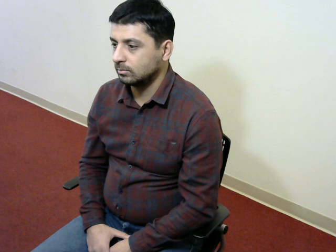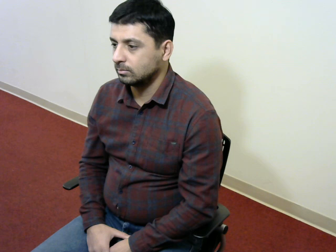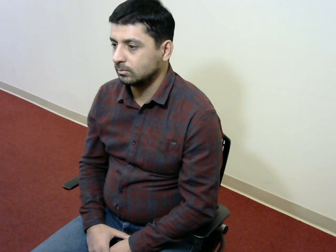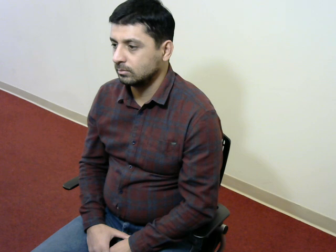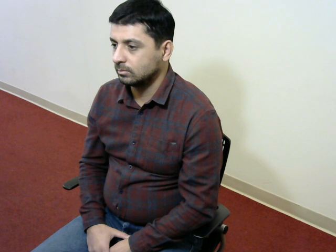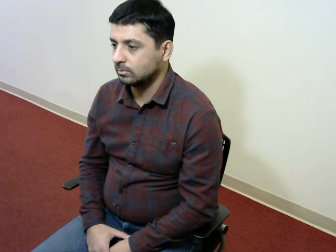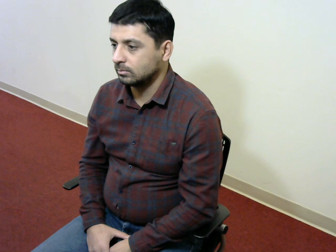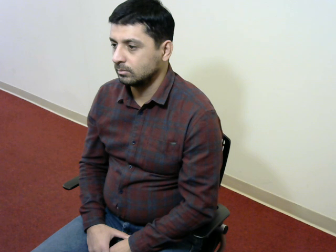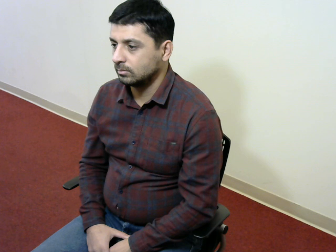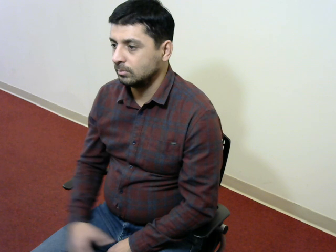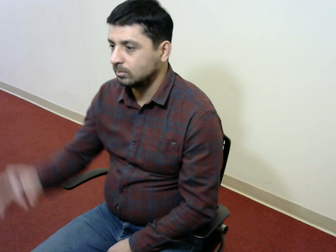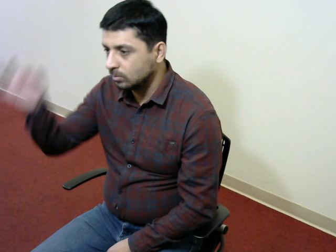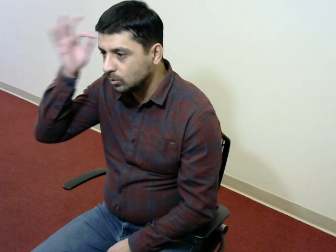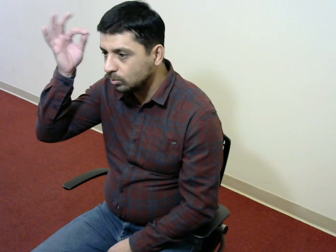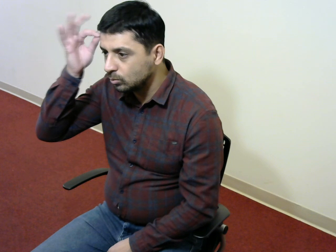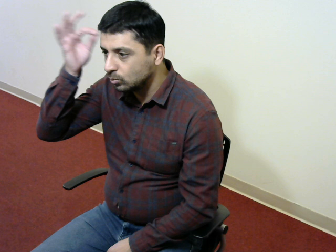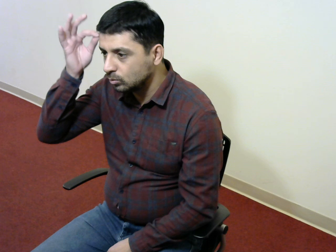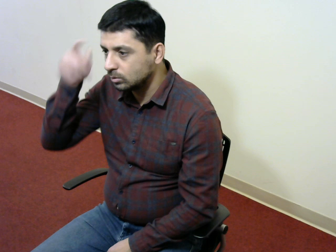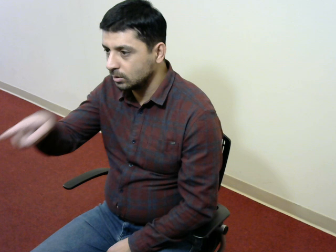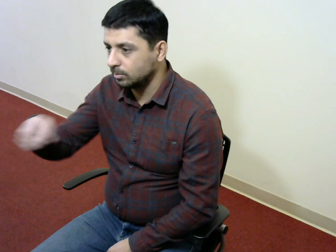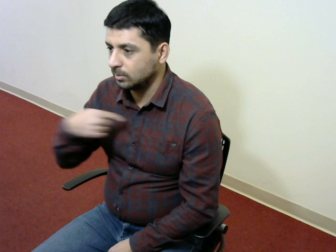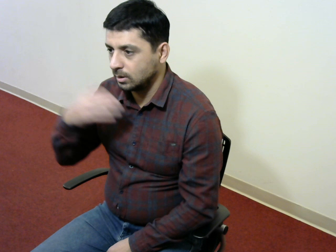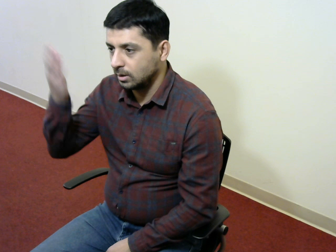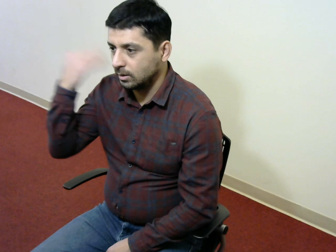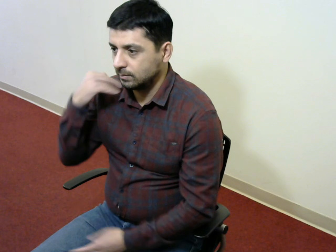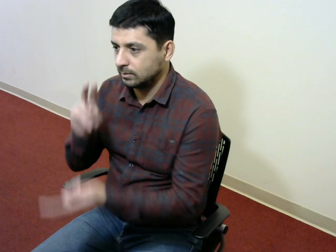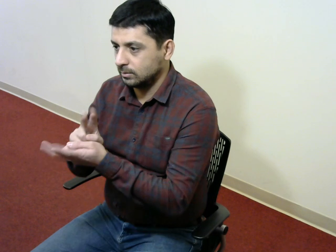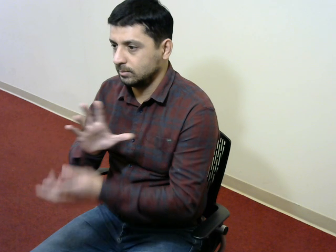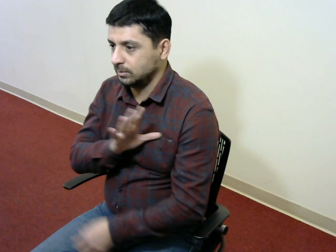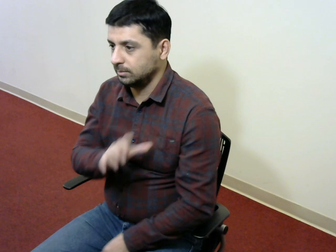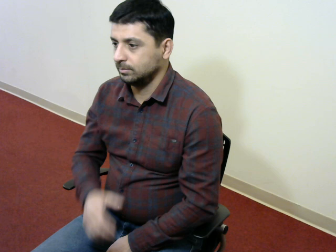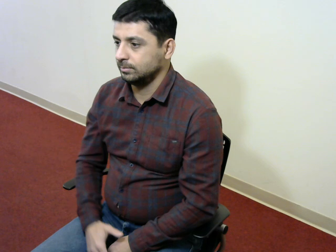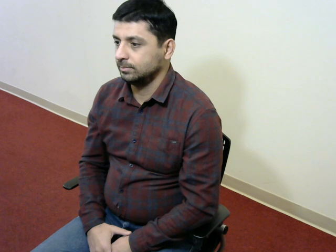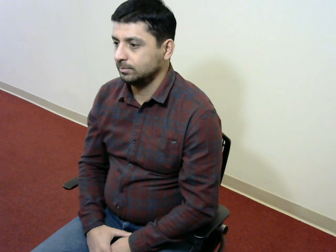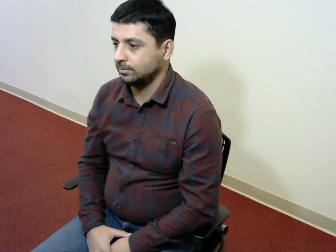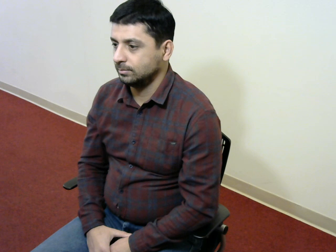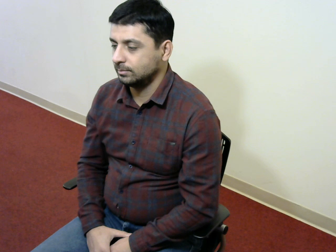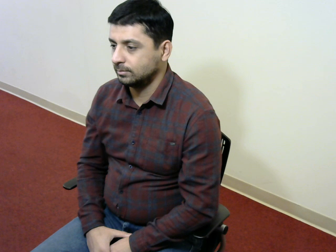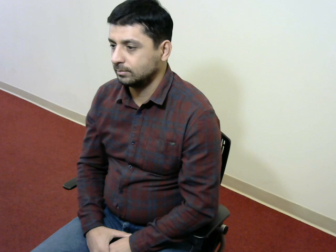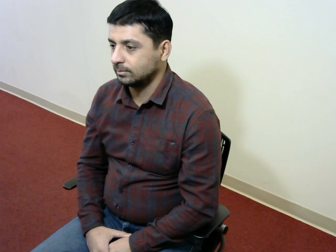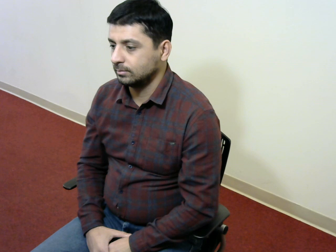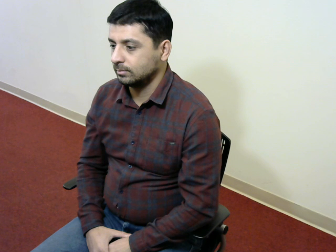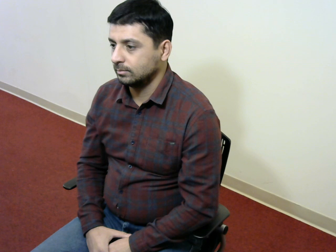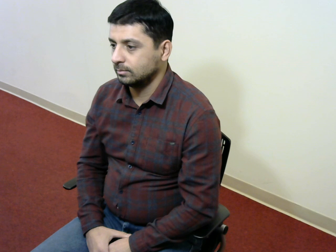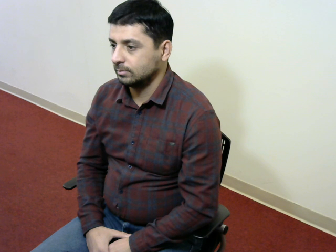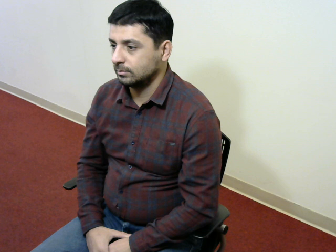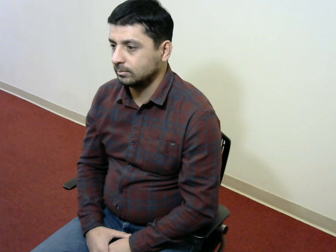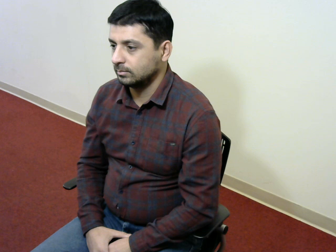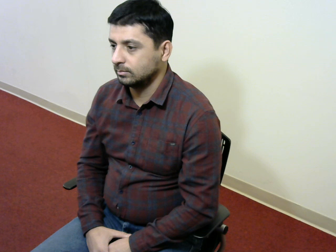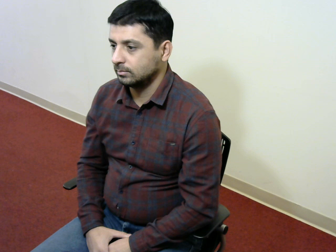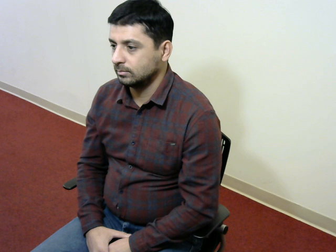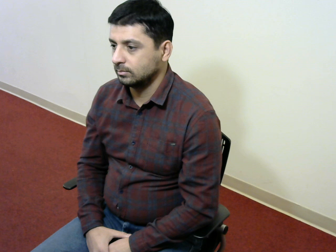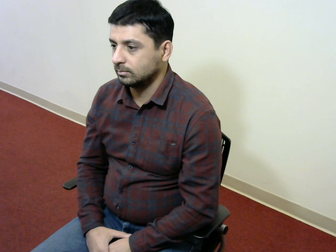Xatırladım, səni mən əvvəl də görmüşəm